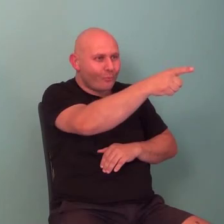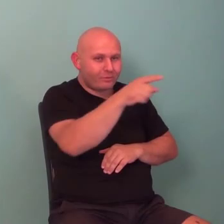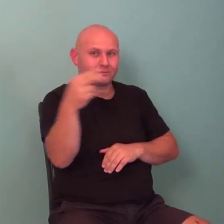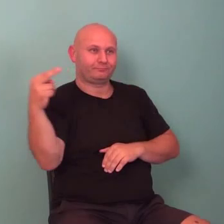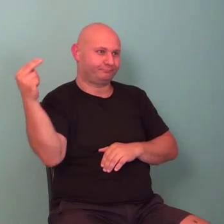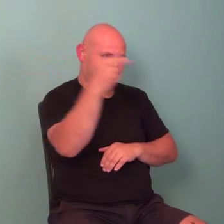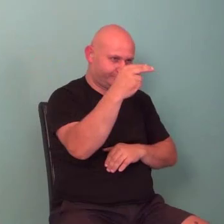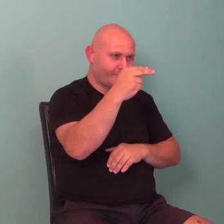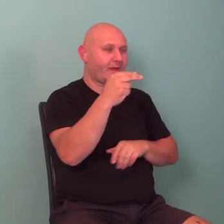Patrzy na niego.